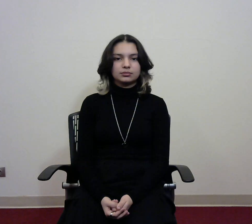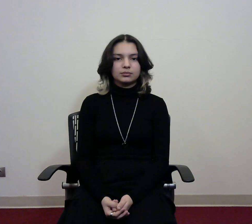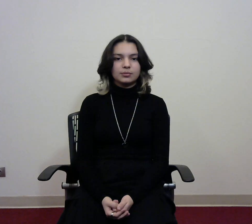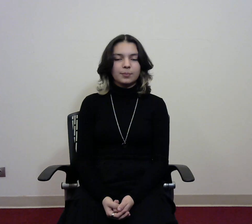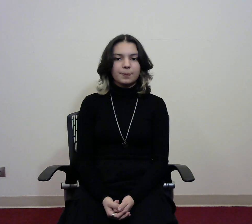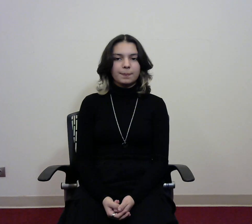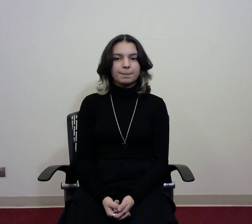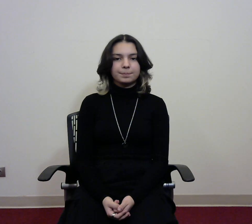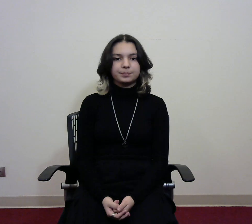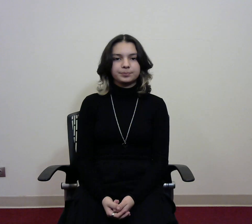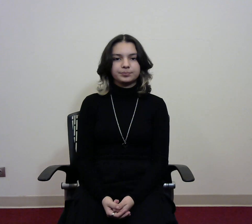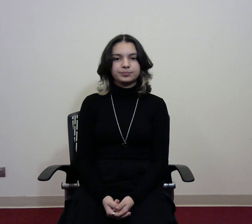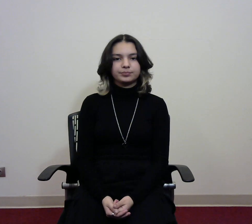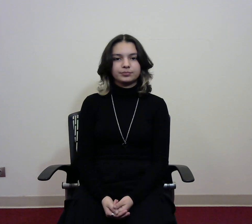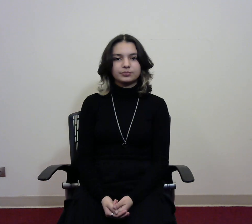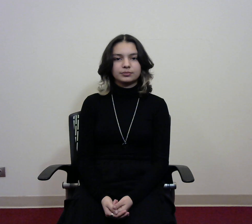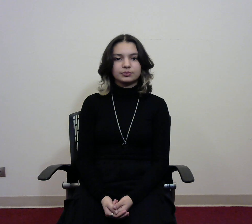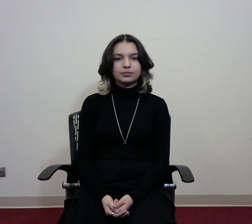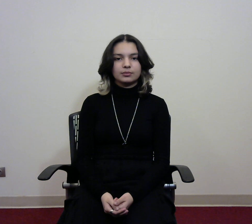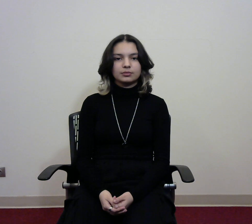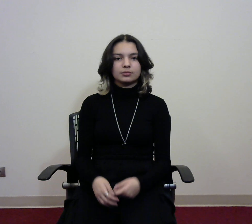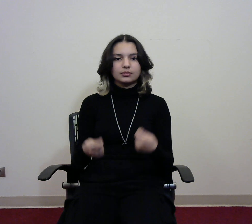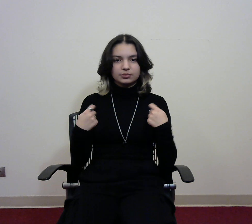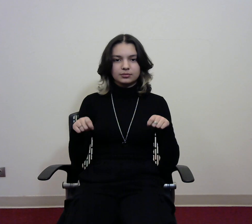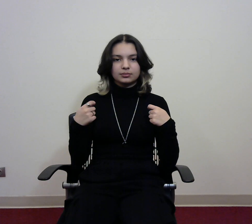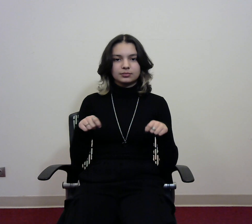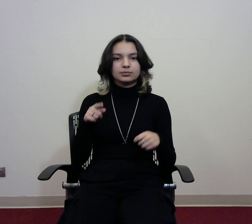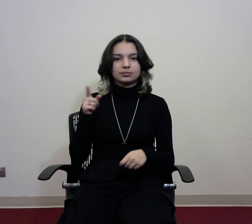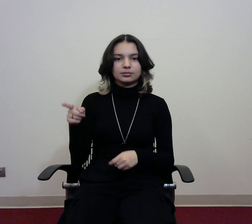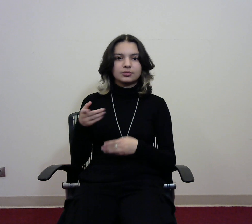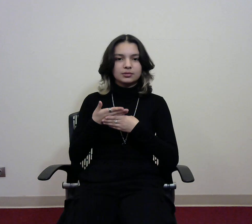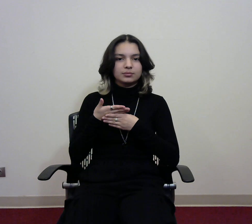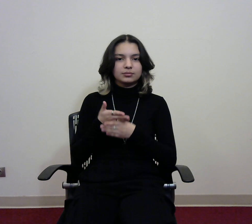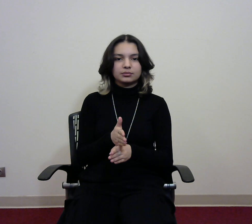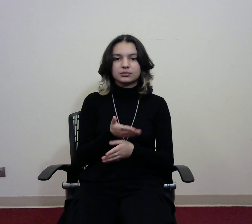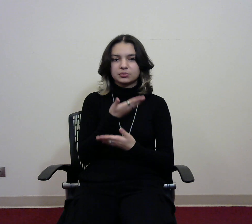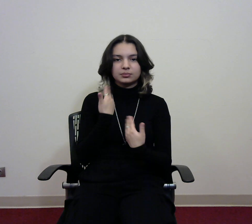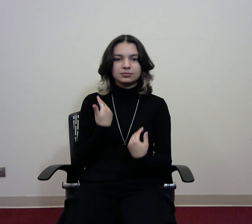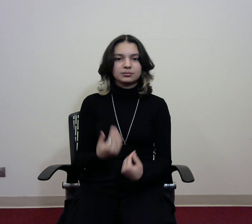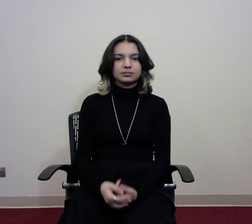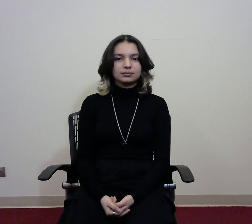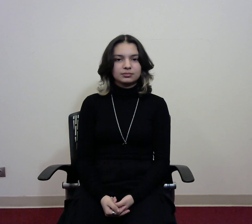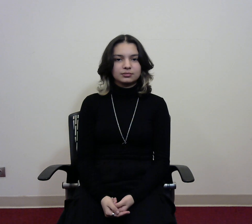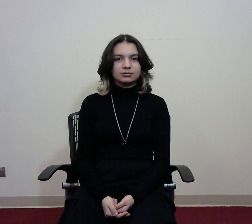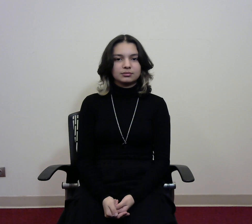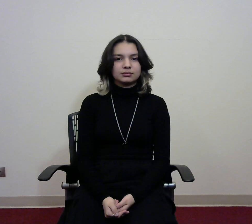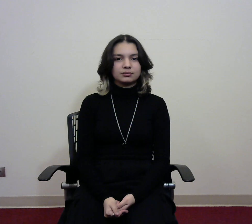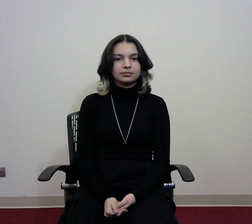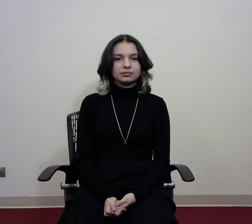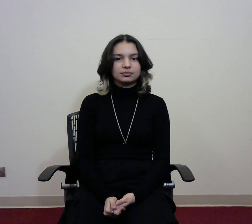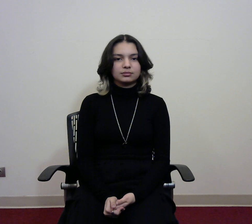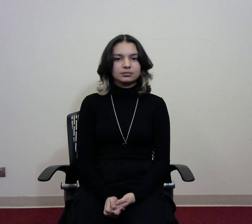Satıcının xırdası yox idi